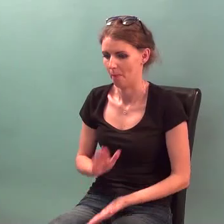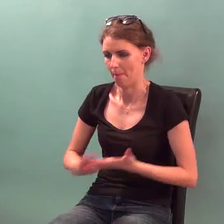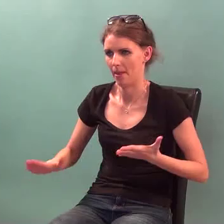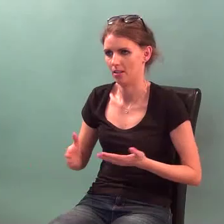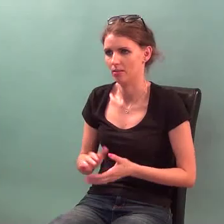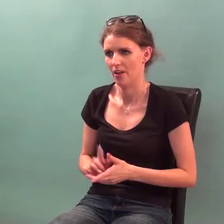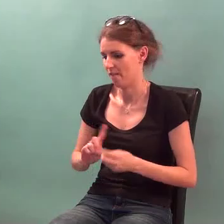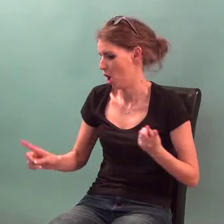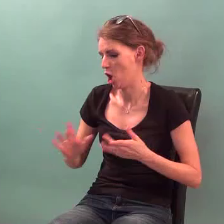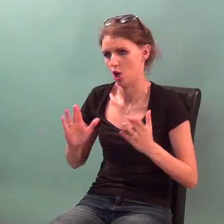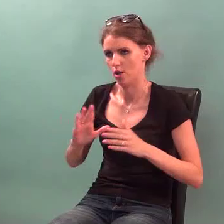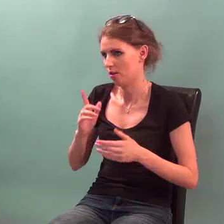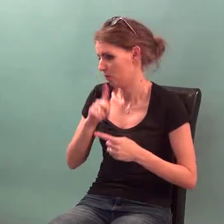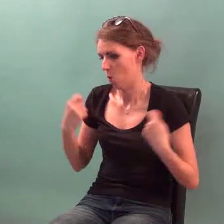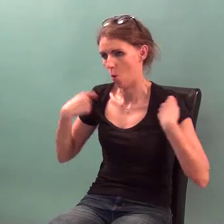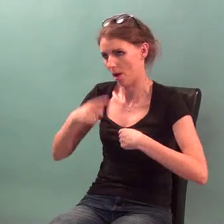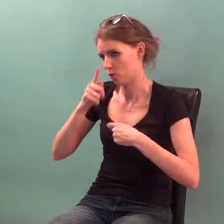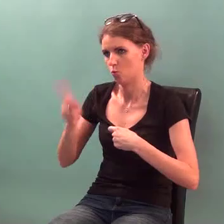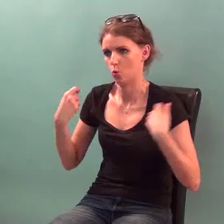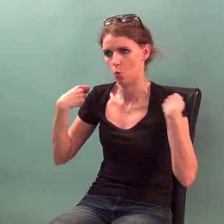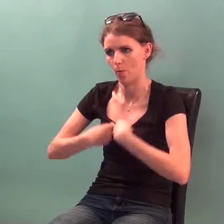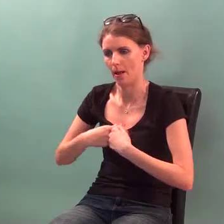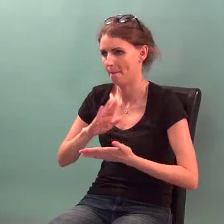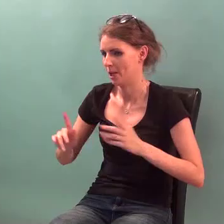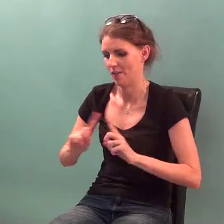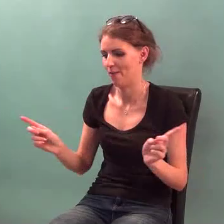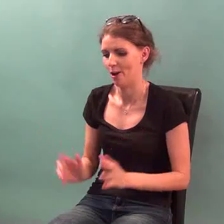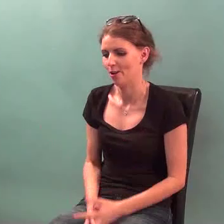Bez stroju kąpielowego nie wolno, trzeba się ubrać, bez ubrań nie wolno.